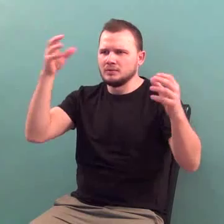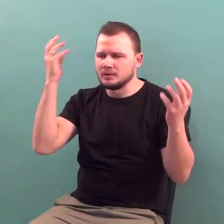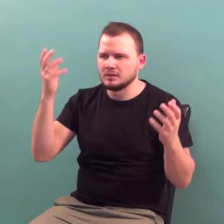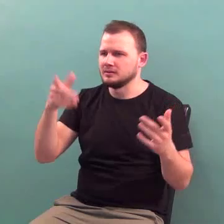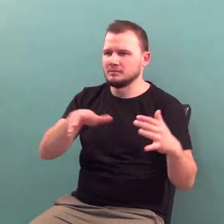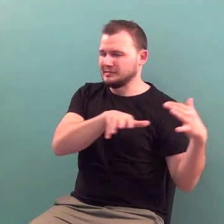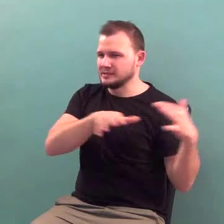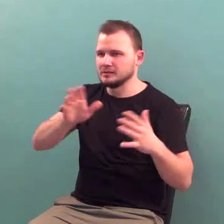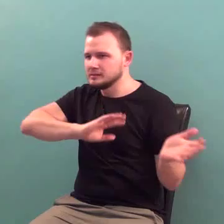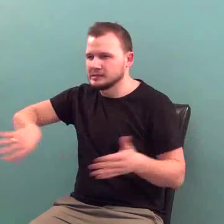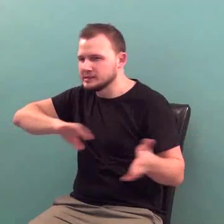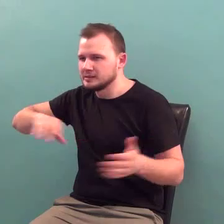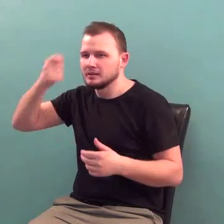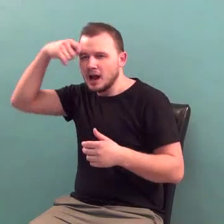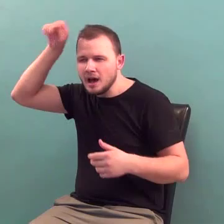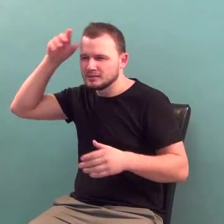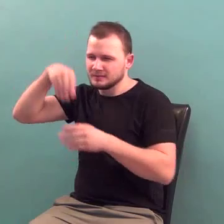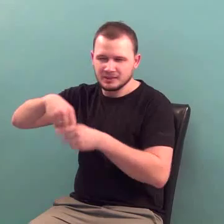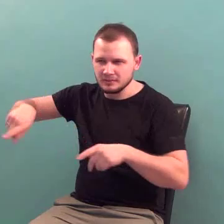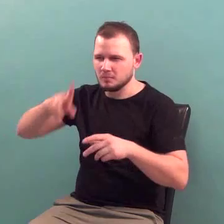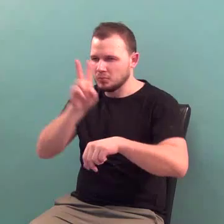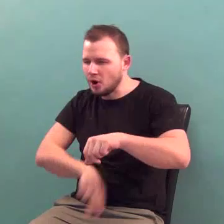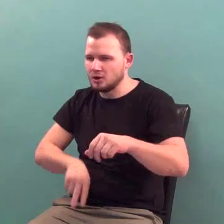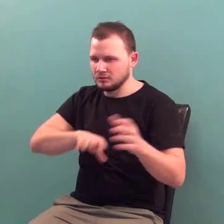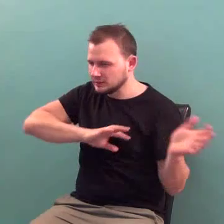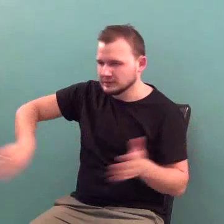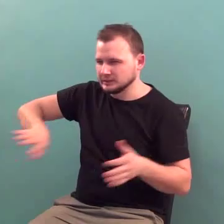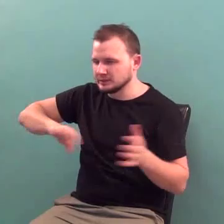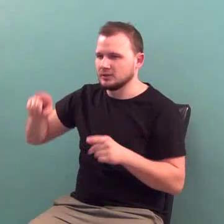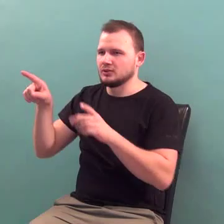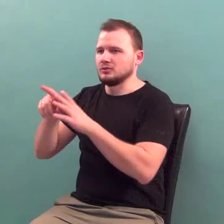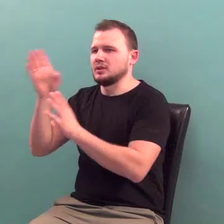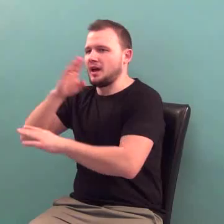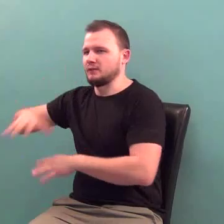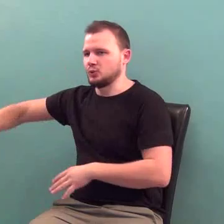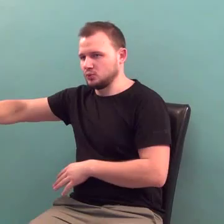Straż i policja ewakuują wszystkich na dwór.